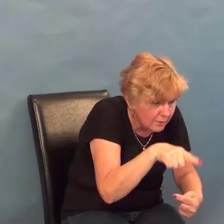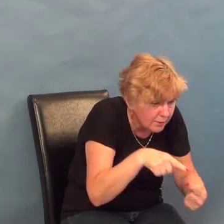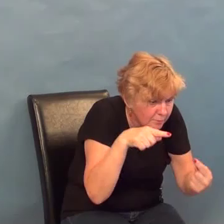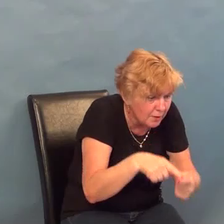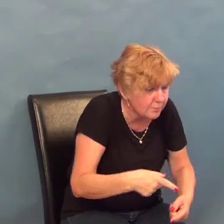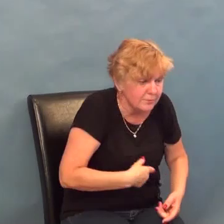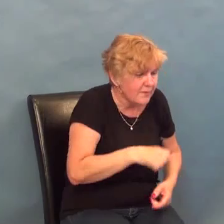W ogóle mi nie pasuje.